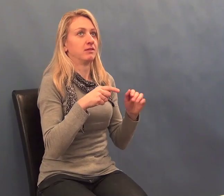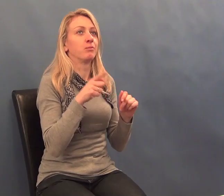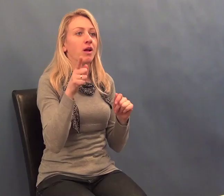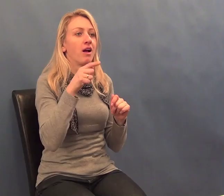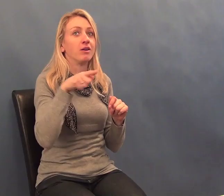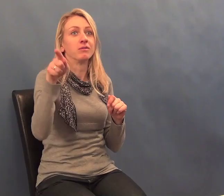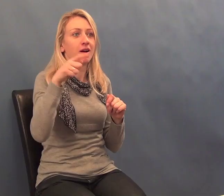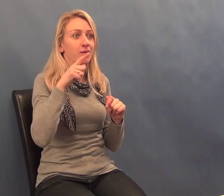Chłopak wskazuje policjantowi, żeby spojrzał w drugą stronę.